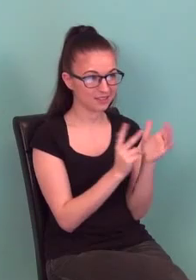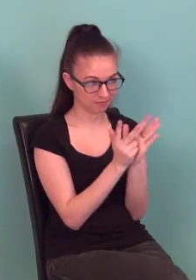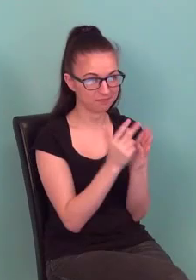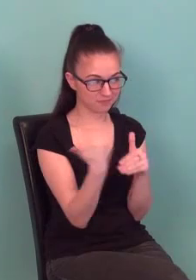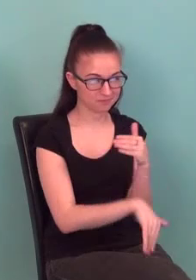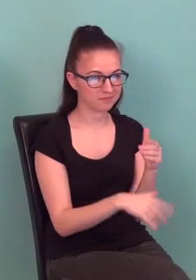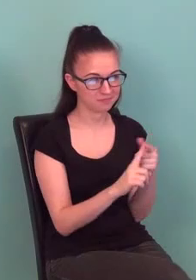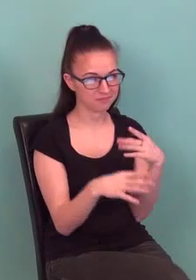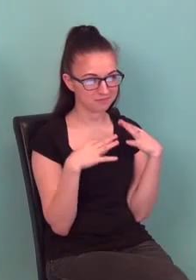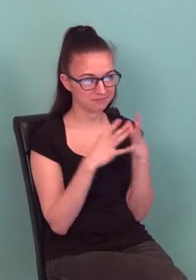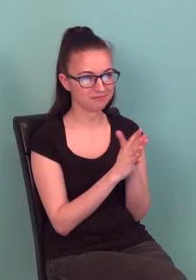Kończę o osiemnastej, potem jestem wolna.